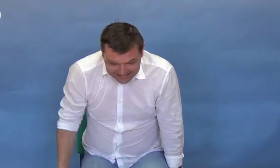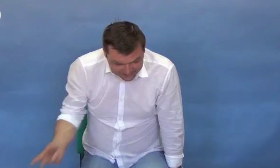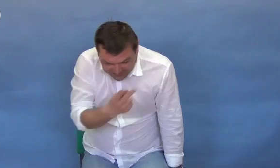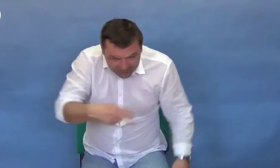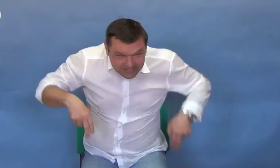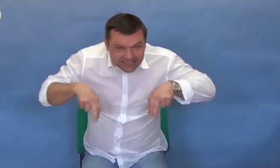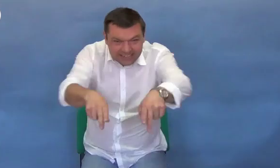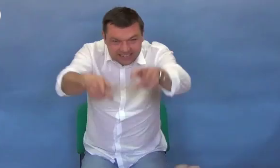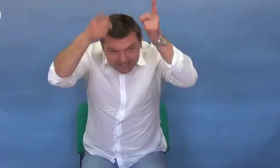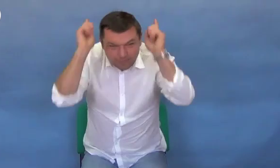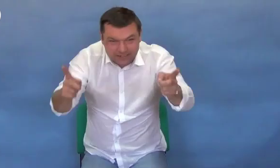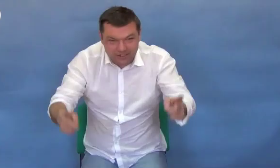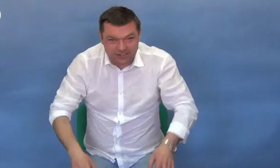Zakaz wejścia we dwoje.